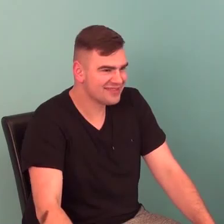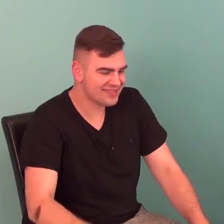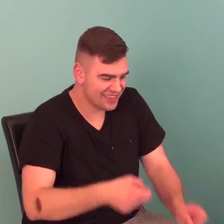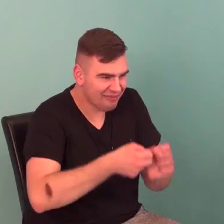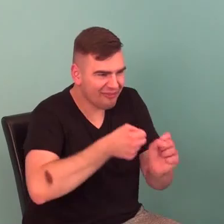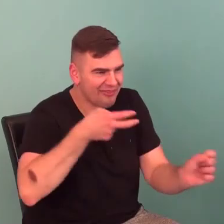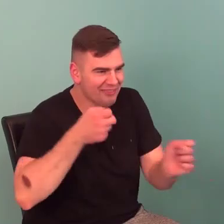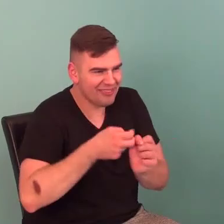Strzela.